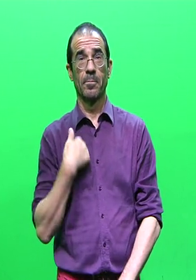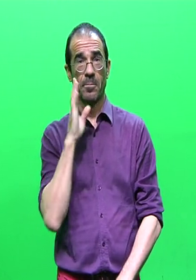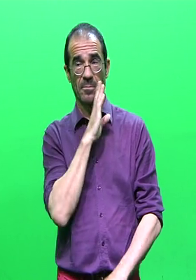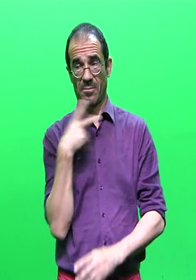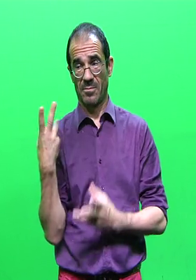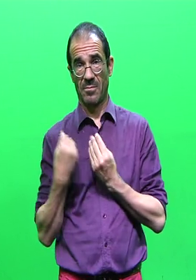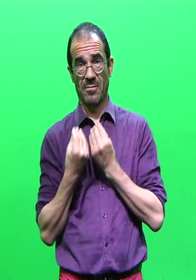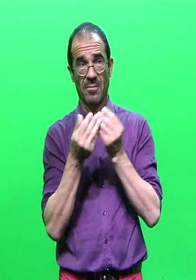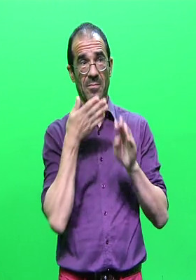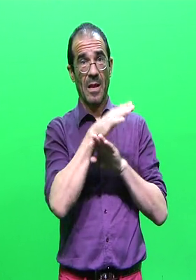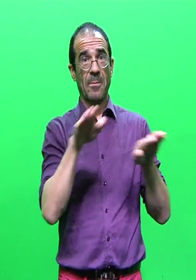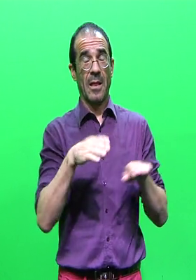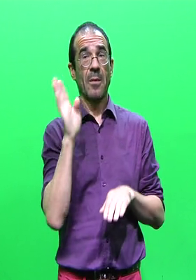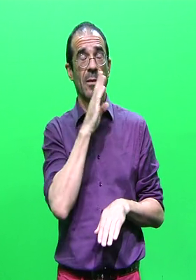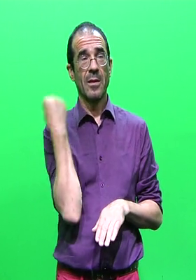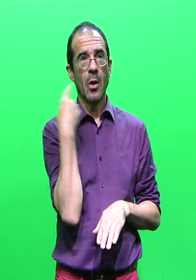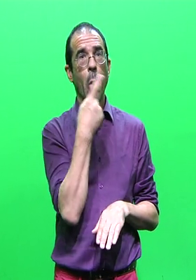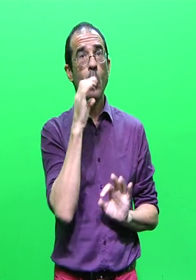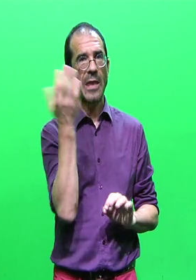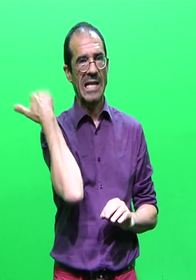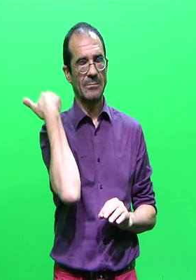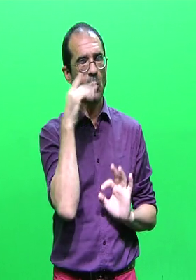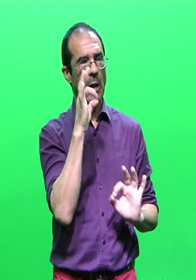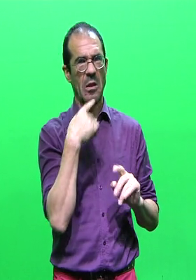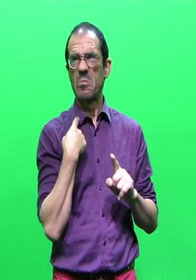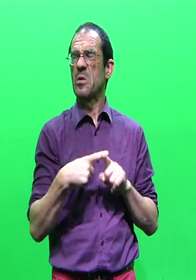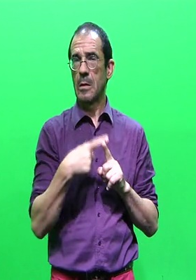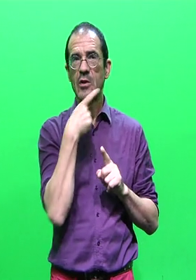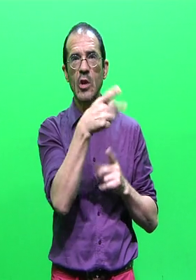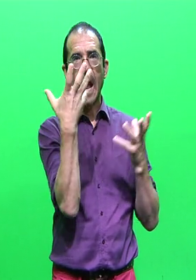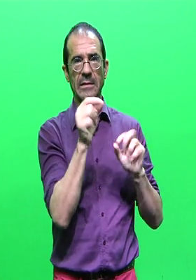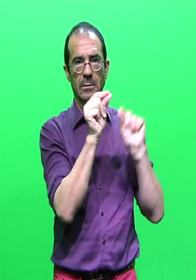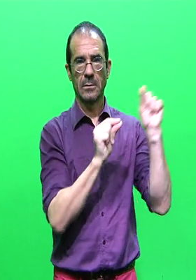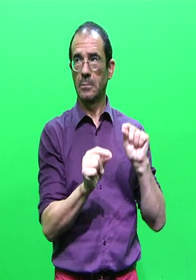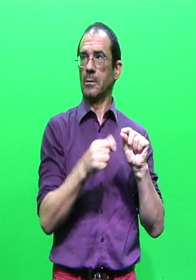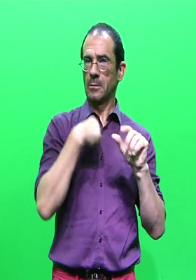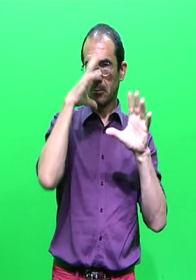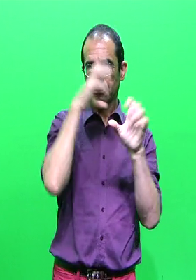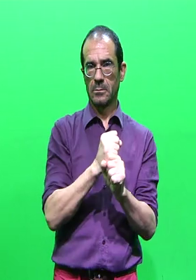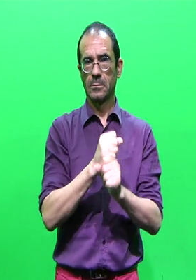Vaig anar amb la meva mare a la platja, i em va dir que anés amb compte amb l'esquena, i jo no entenia per què, però em va dir que tenia molts puntets. Em vaig quedar molt parat.